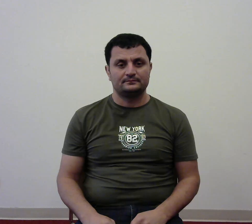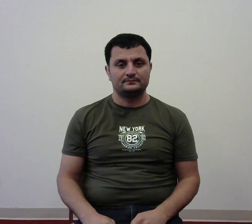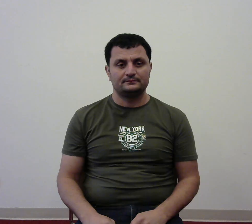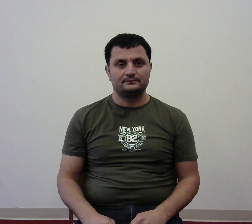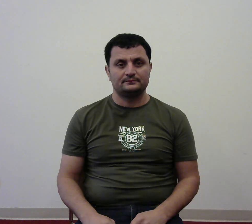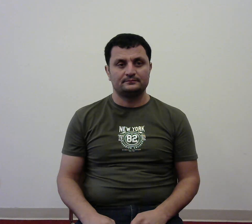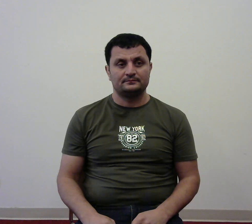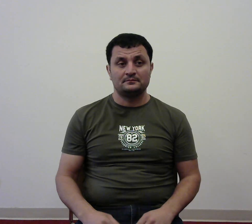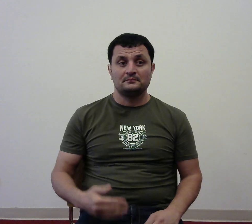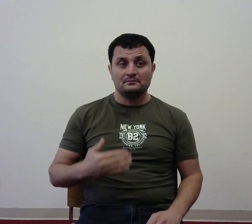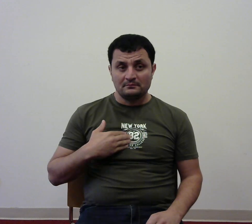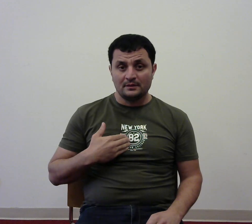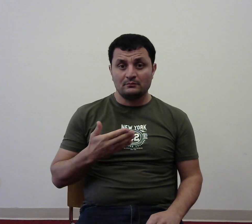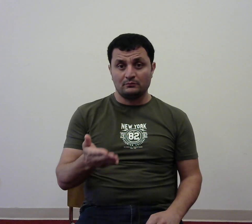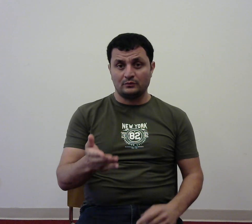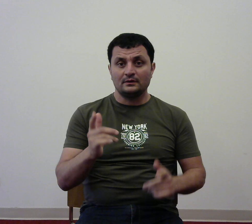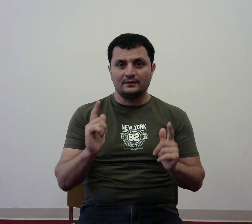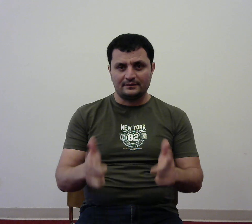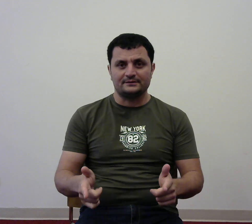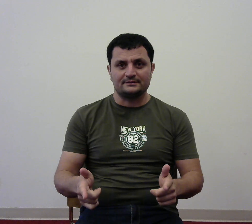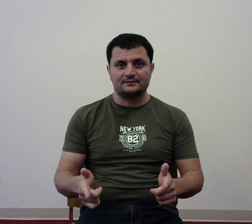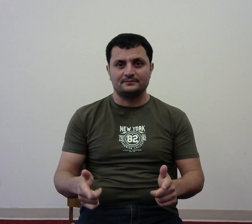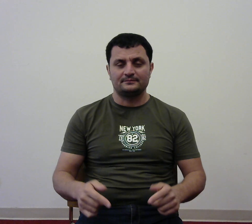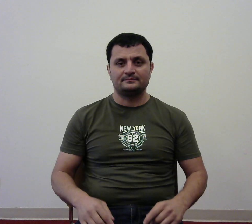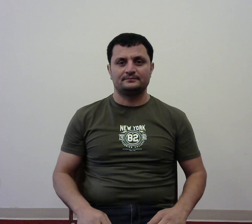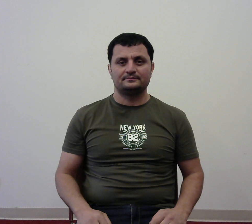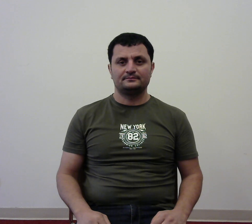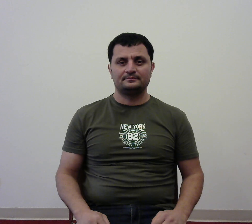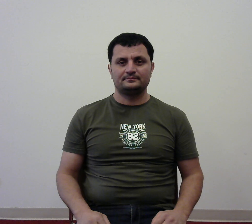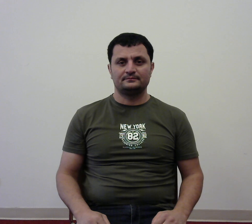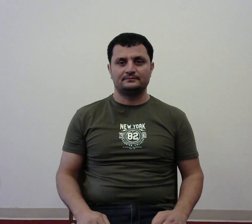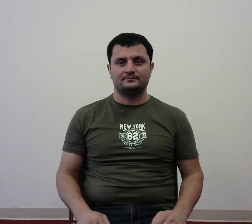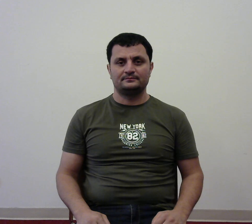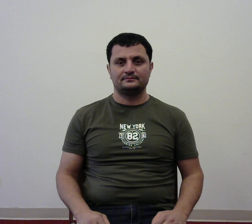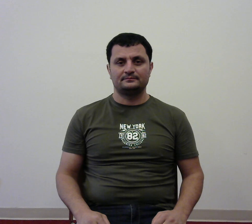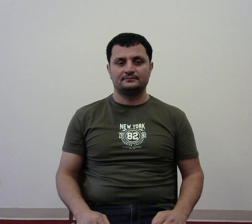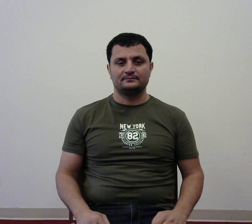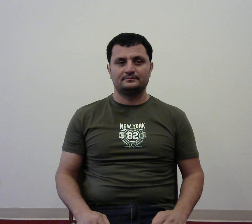Mən bununla razıyam